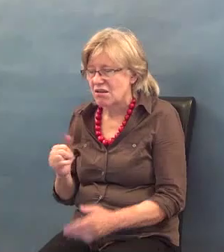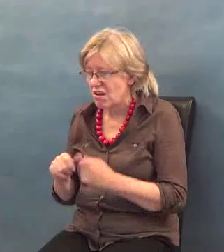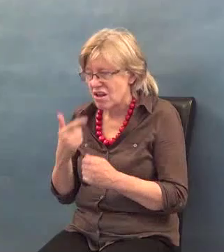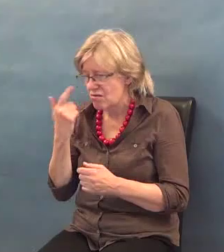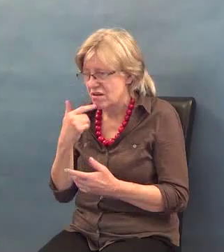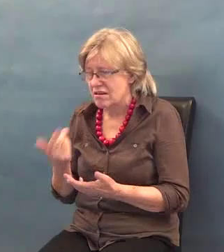Nie jest do Olsztyna.